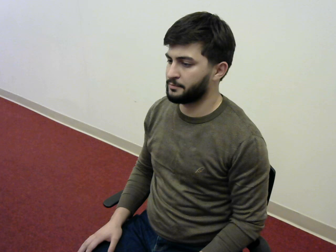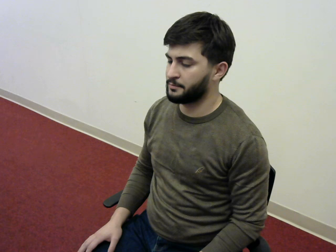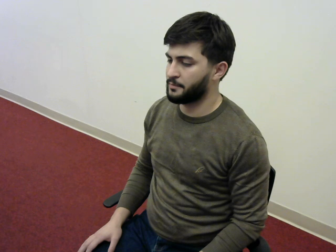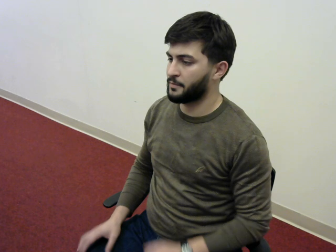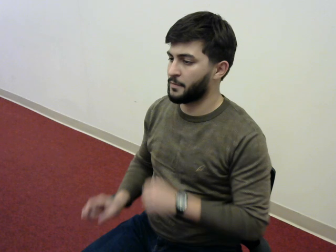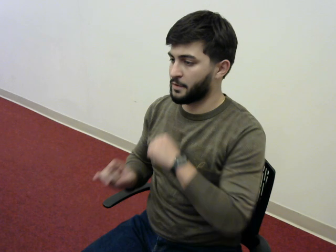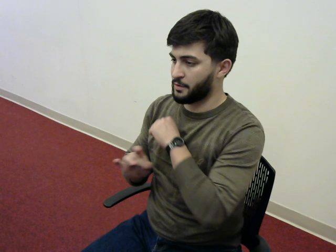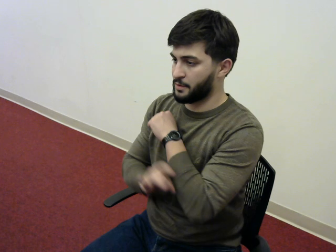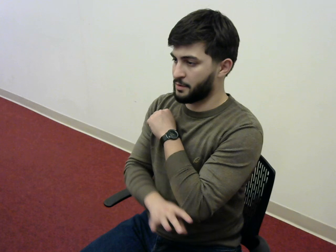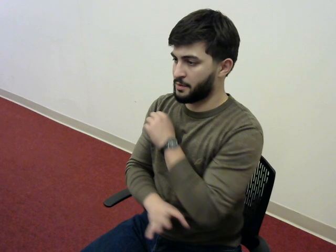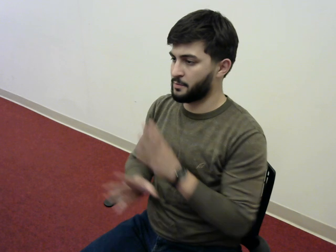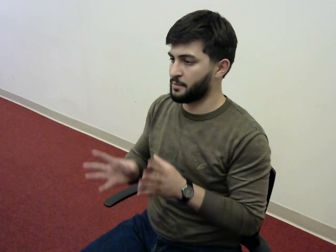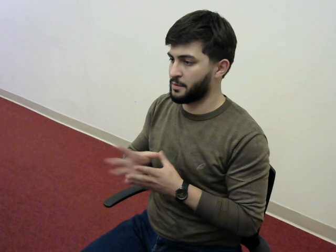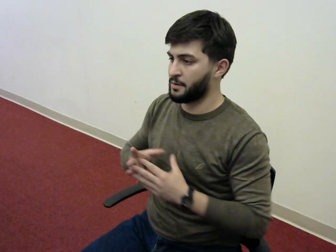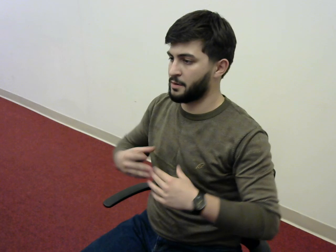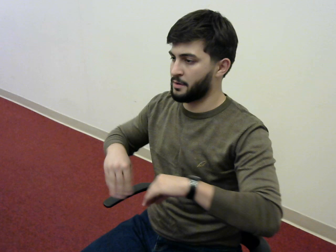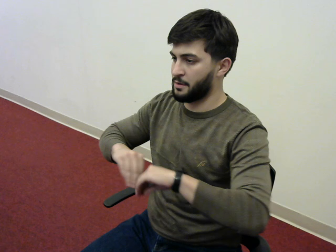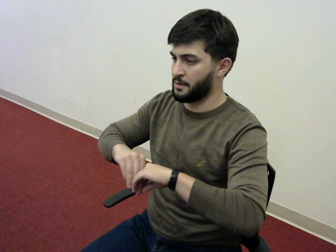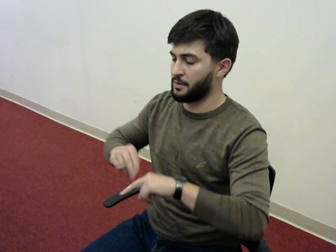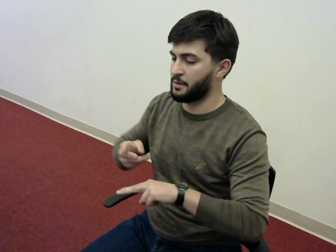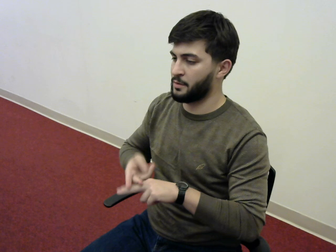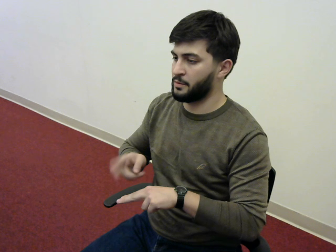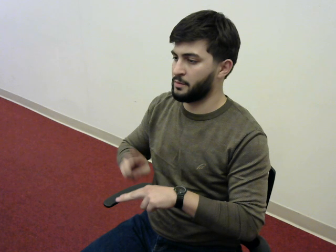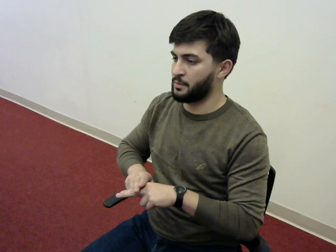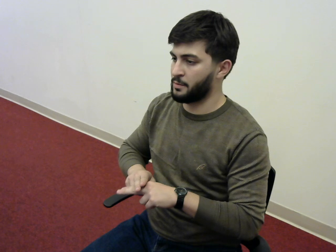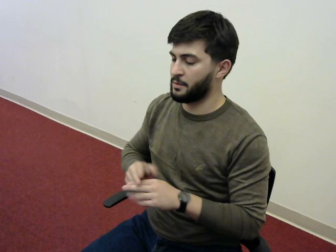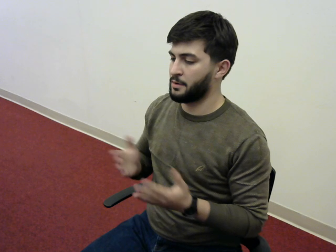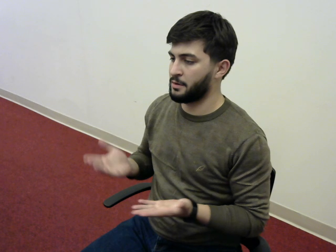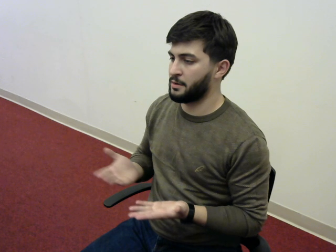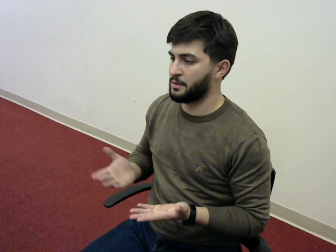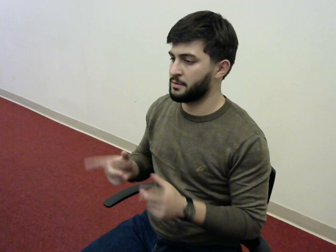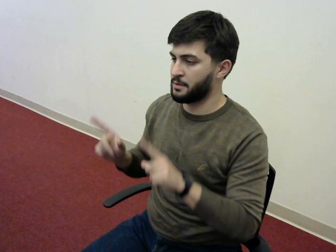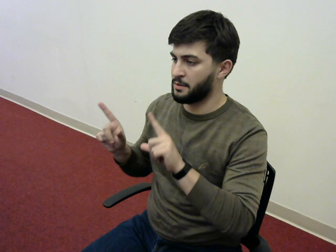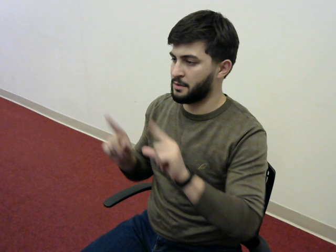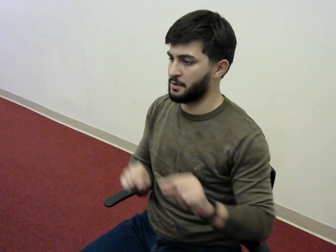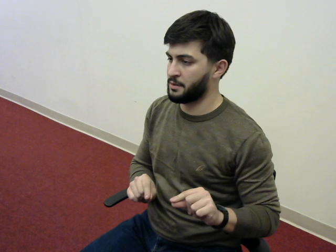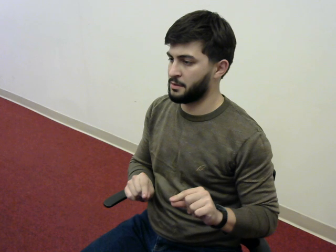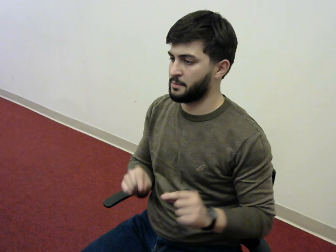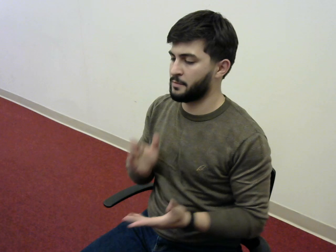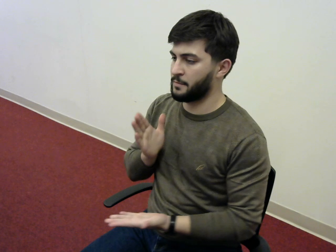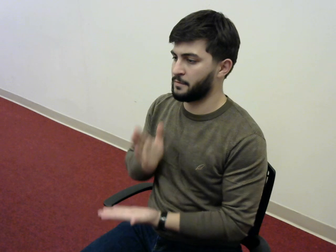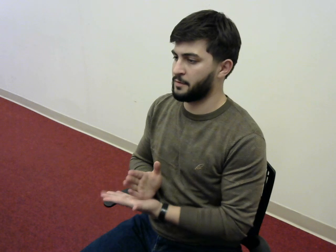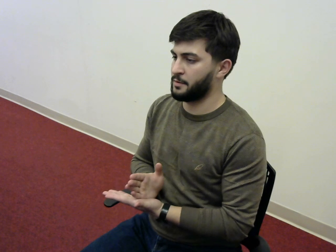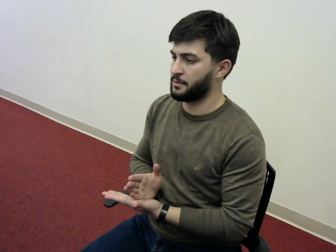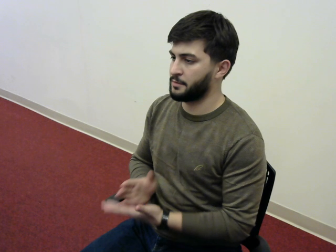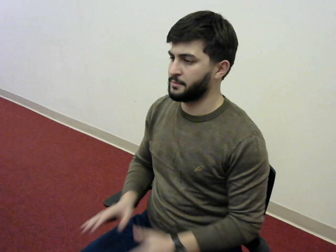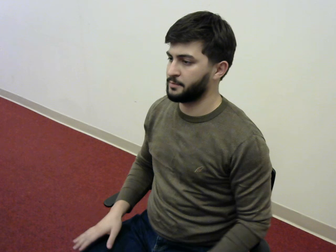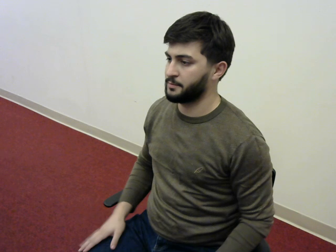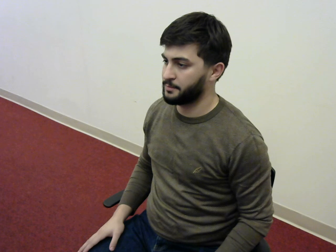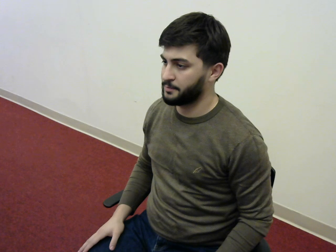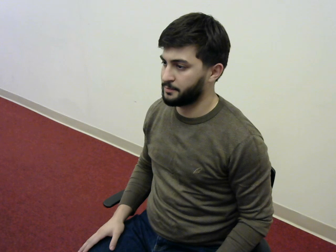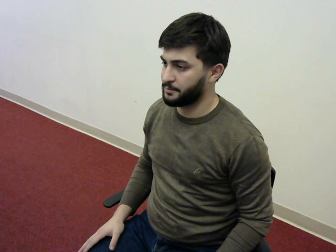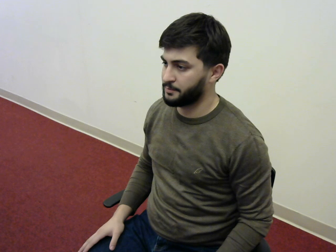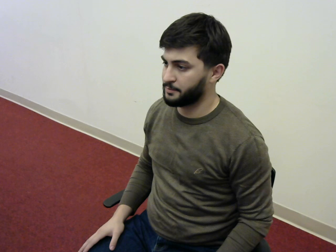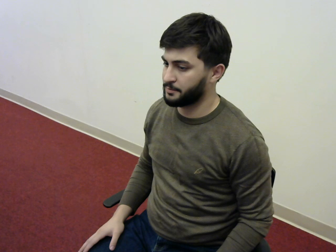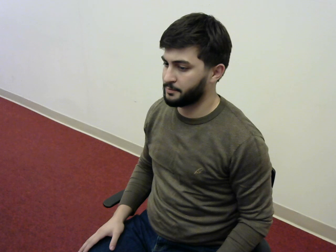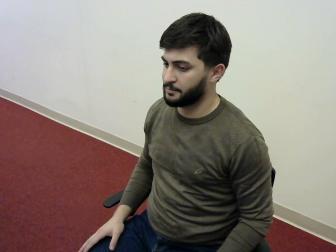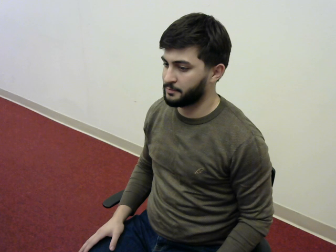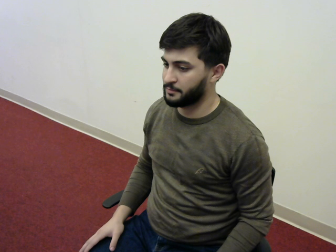Kasıb ailələr üçün hansı endirimlər var?